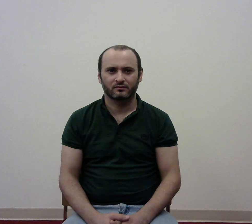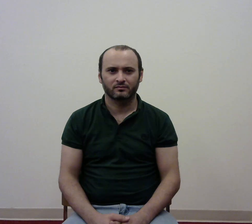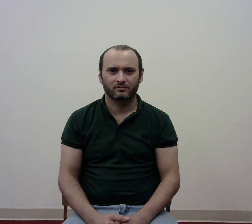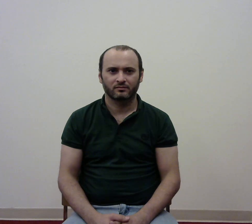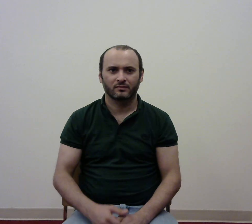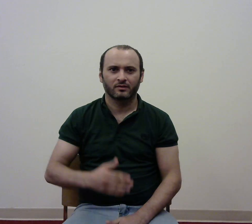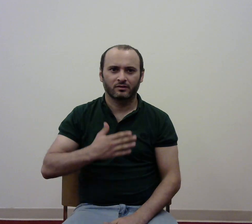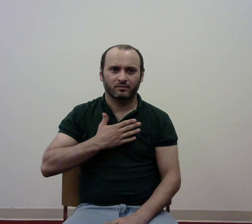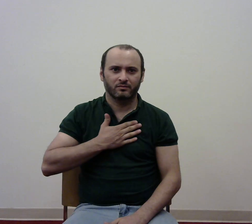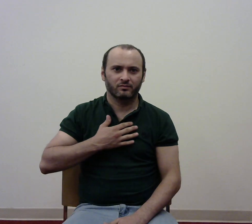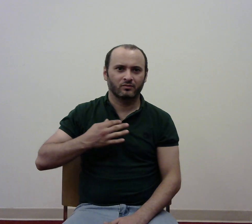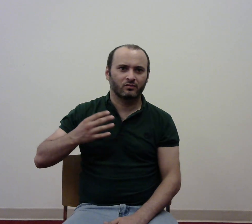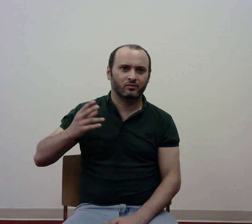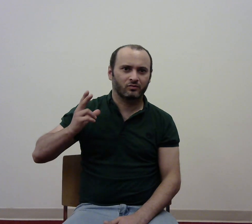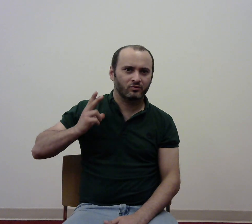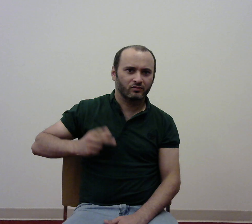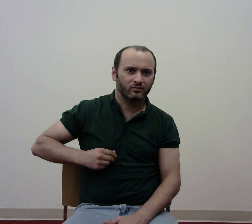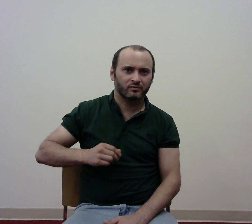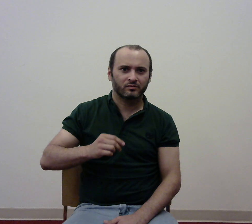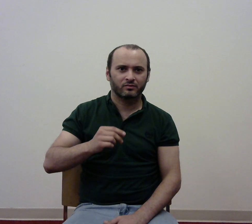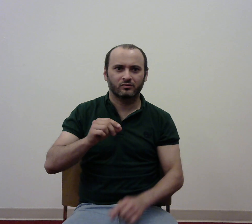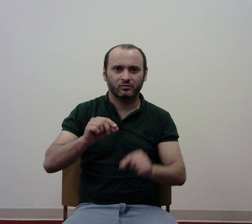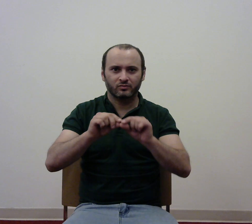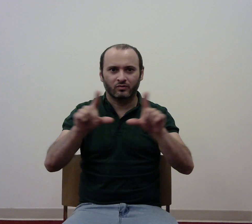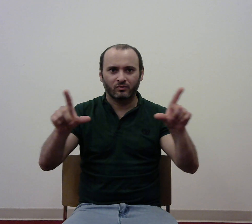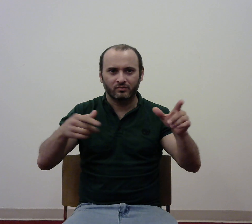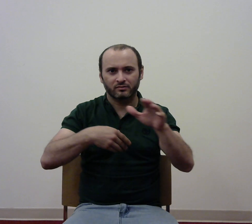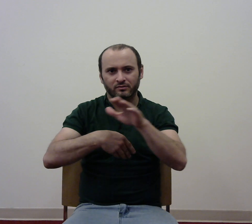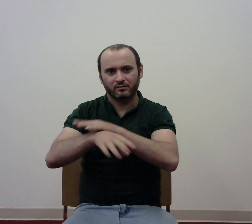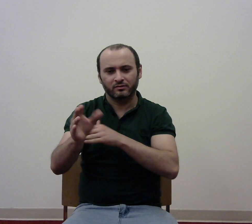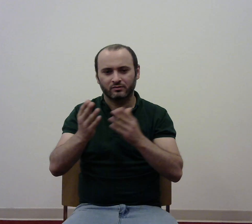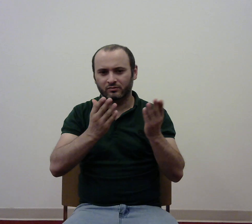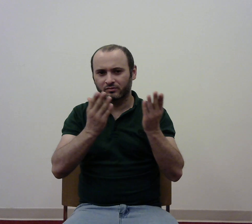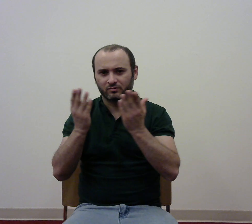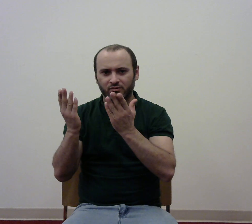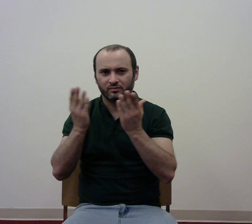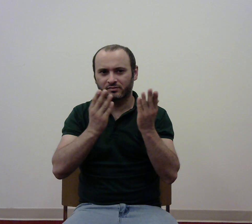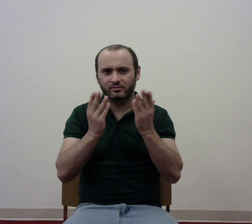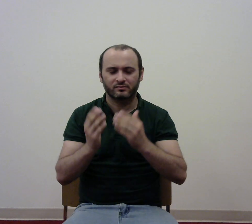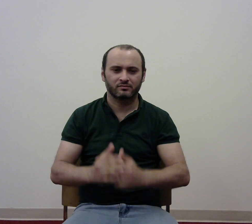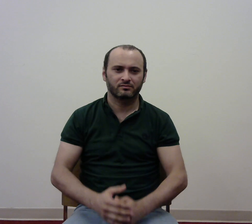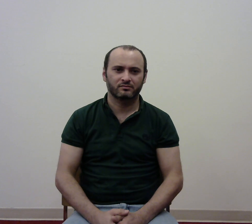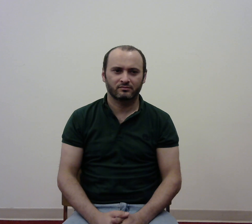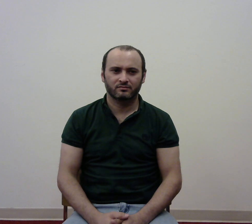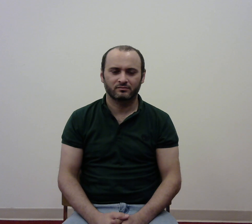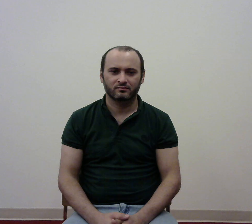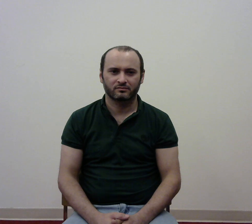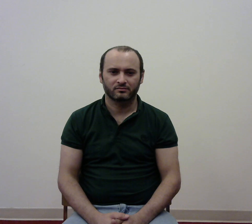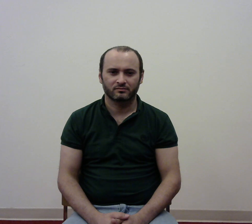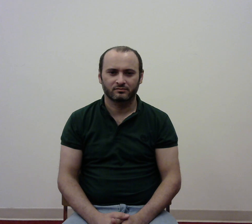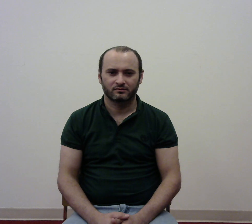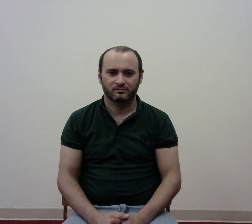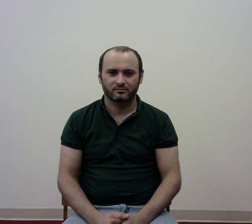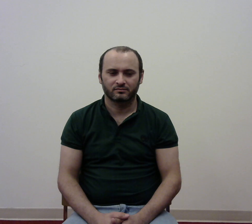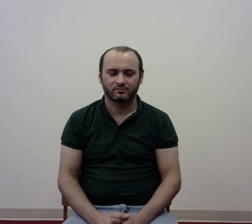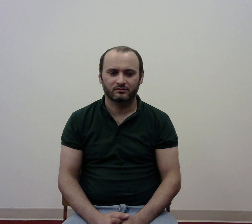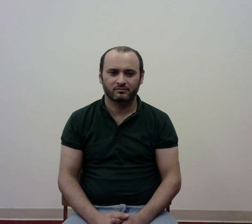Mənim qızım məktəbə gedir, oxuyur